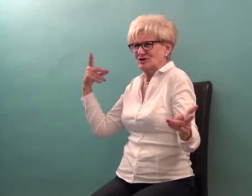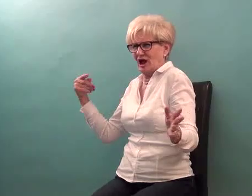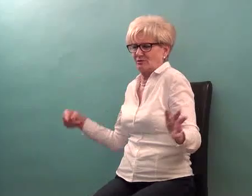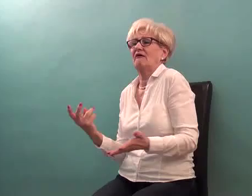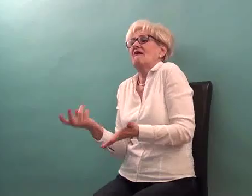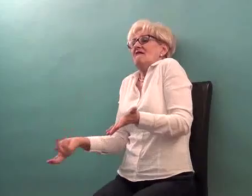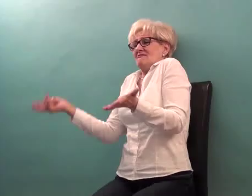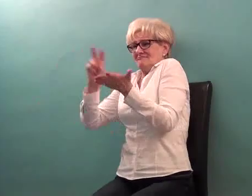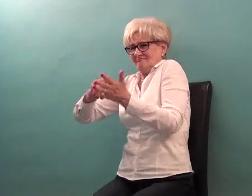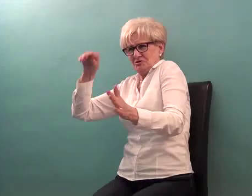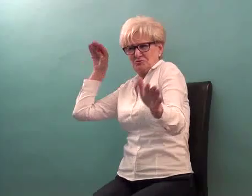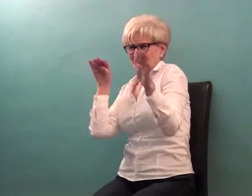Myszka szybko wstaje i ucieka.